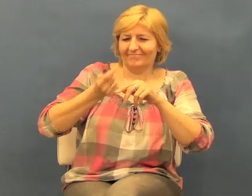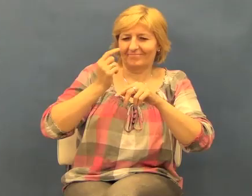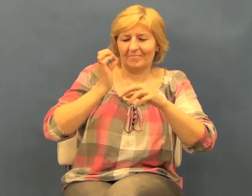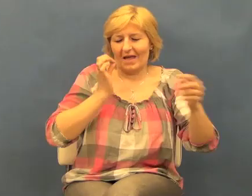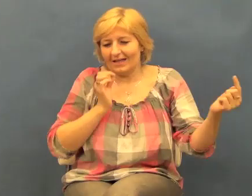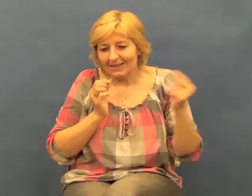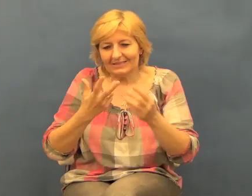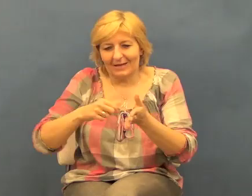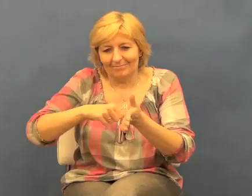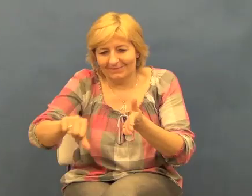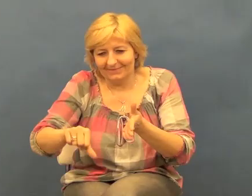Pani przyszła i chciała zapłacić.